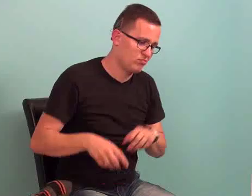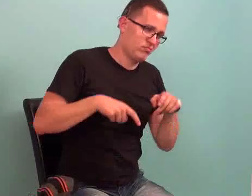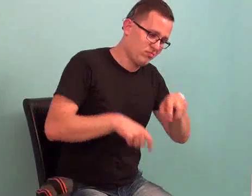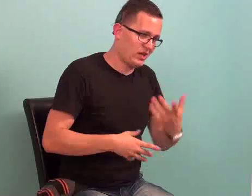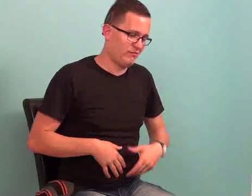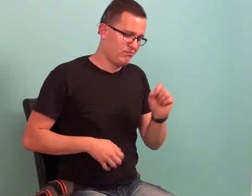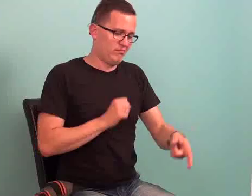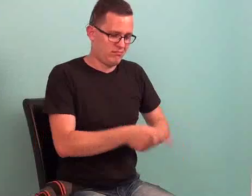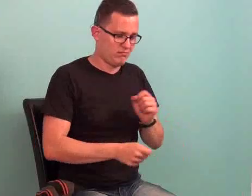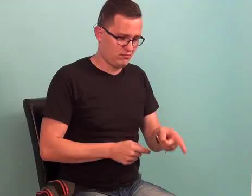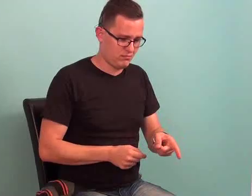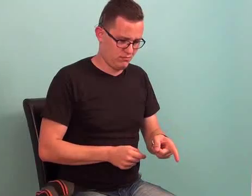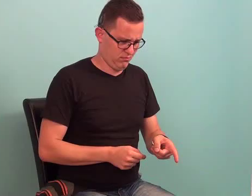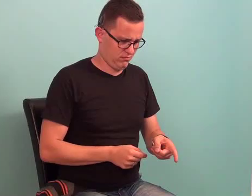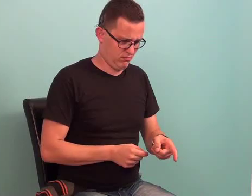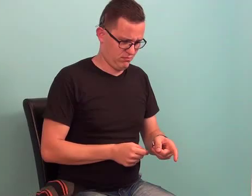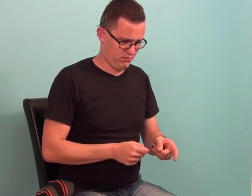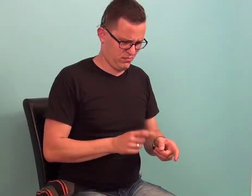Wyrzuca gruszki z kieszeni do kosza.